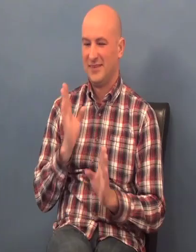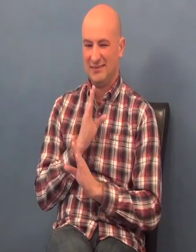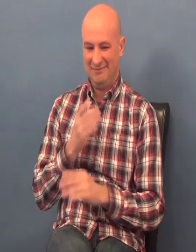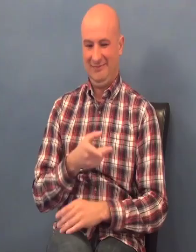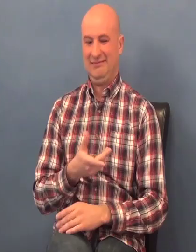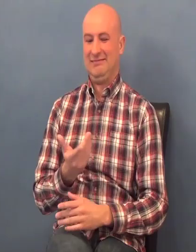Zła atmosfera.